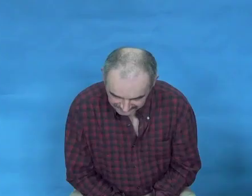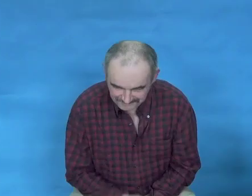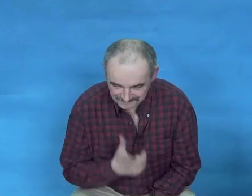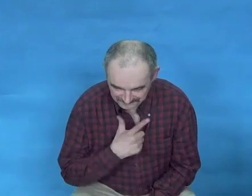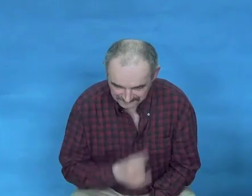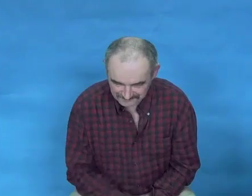Aha.